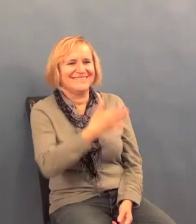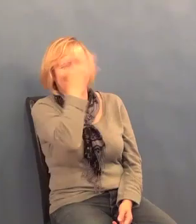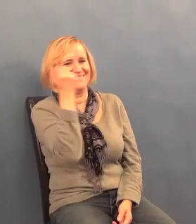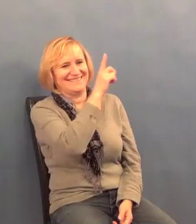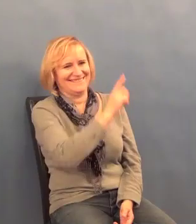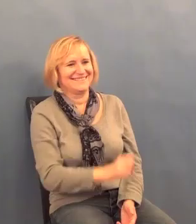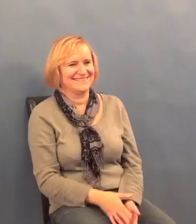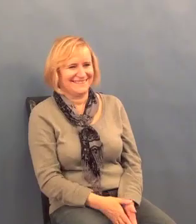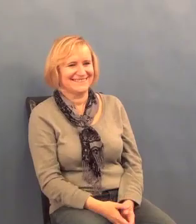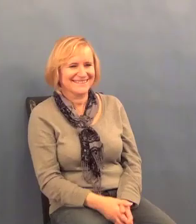Nie wie, kto to zrobił.